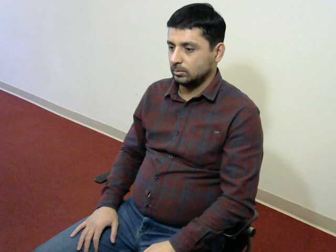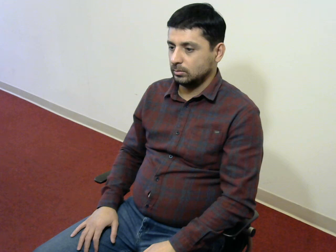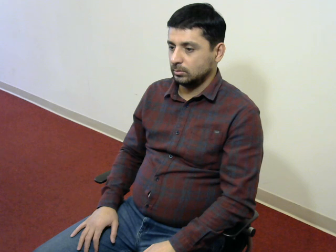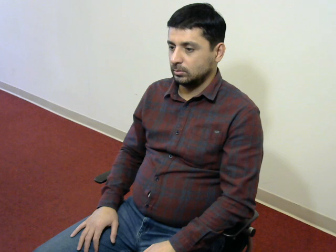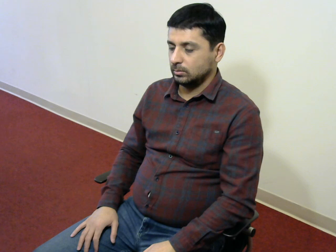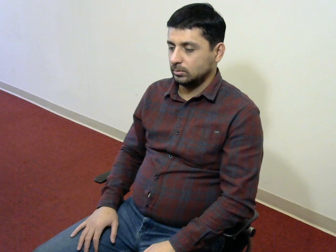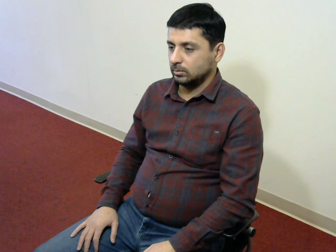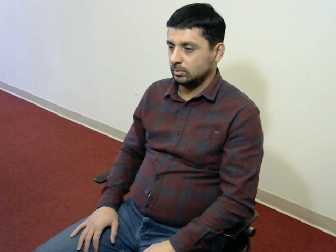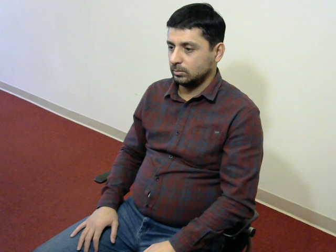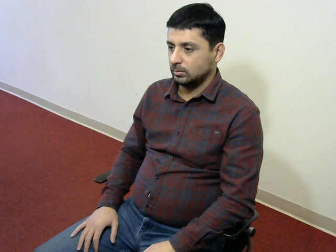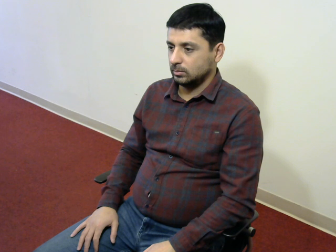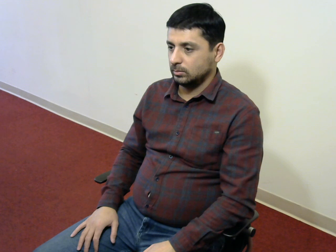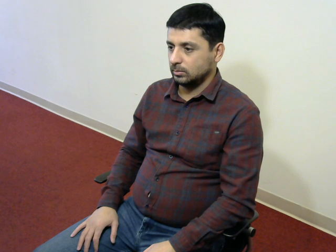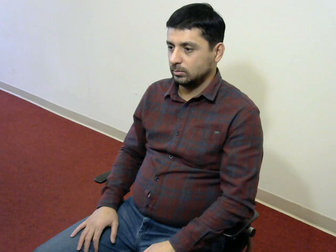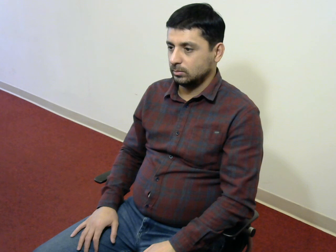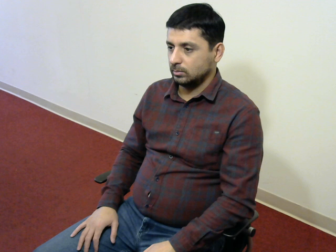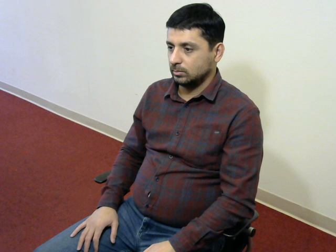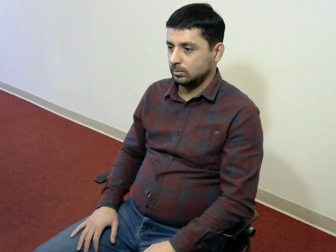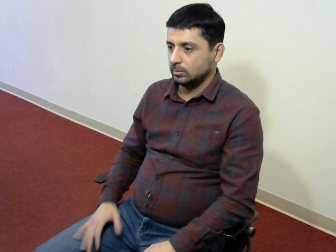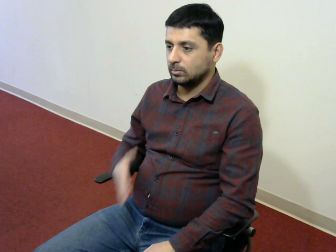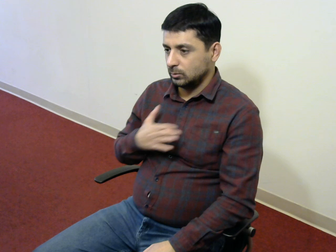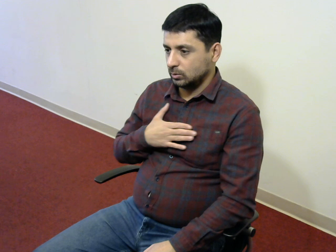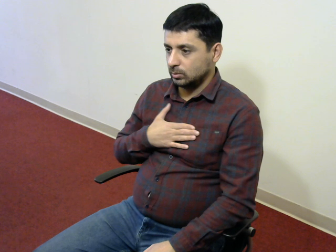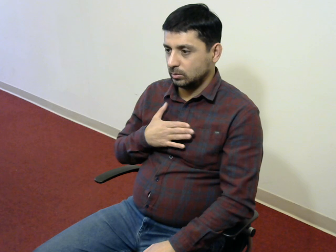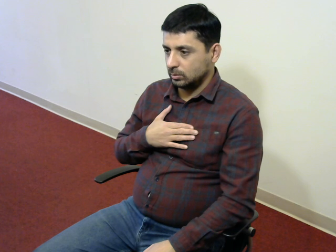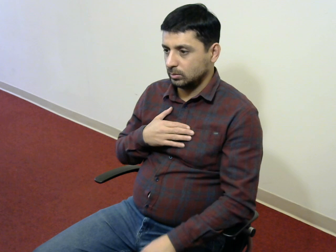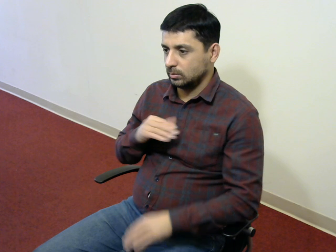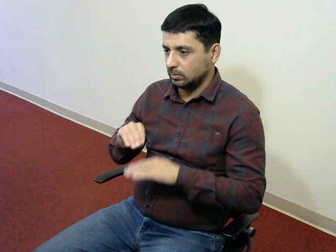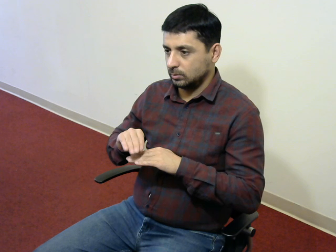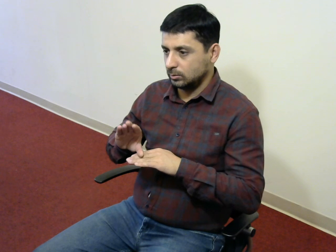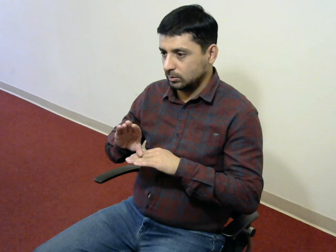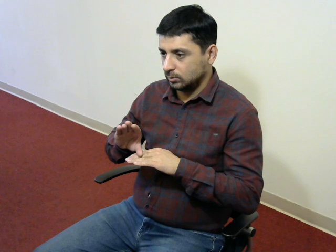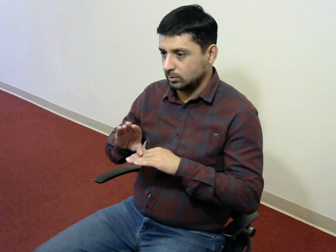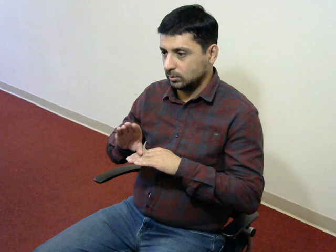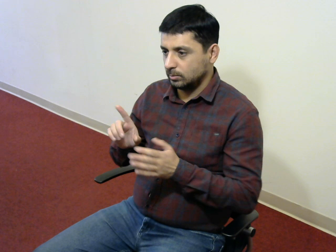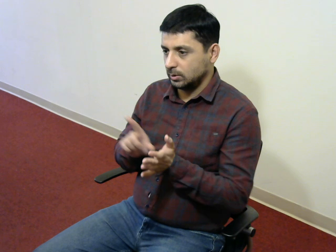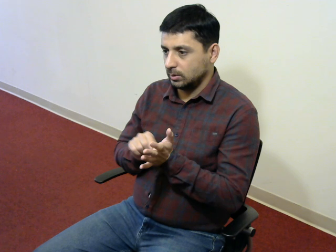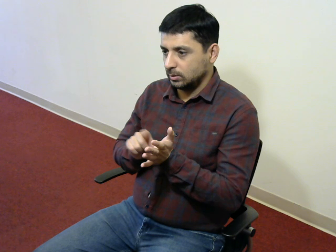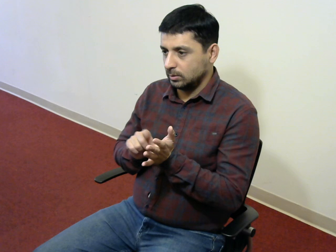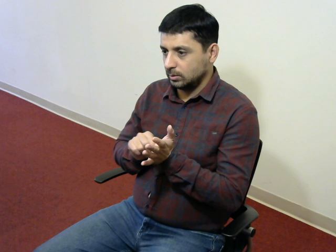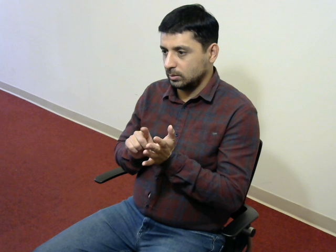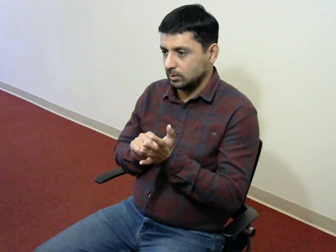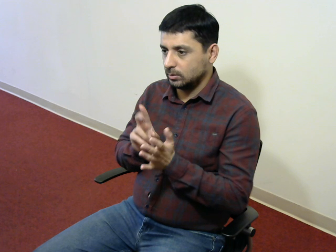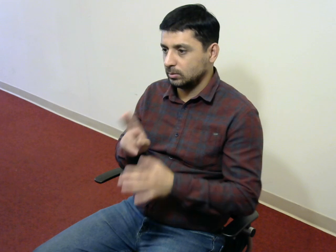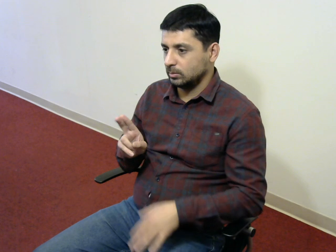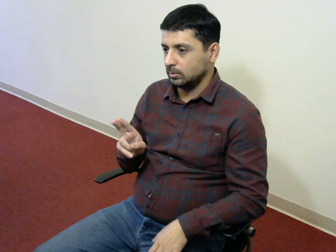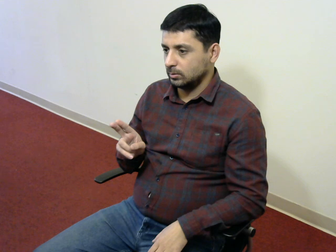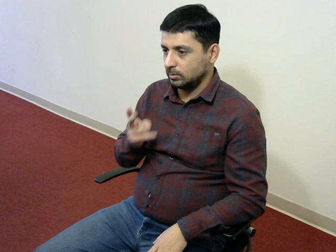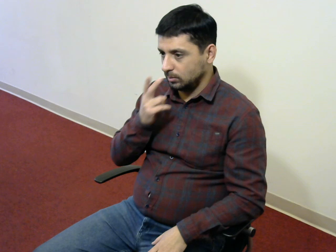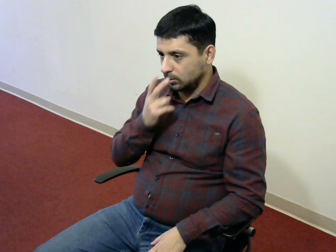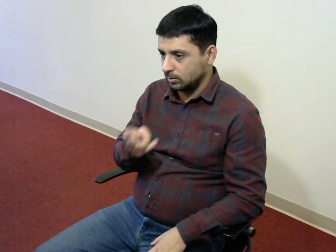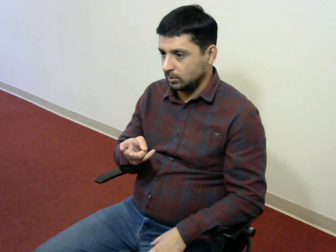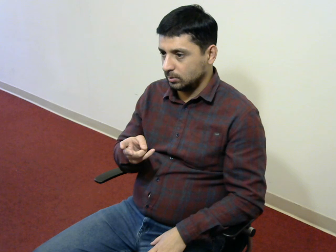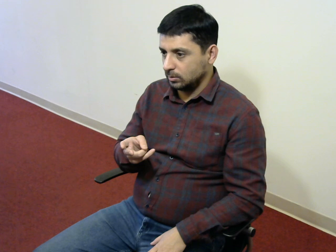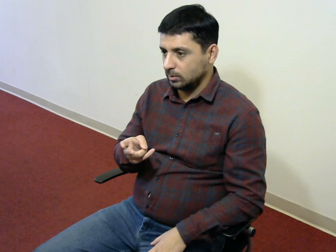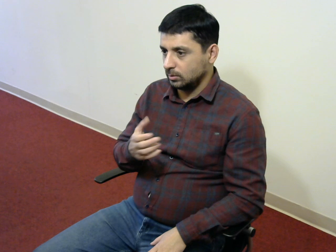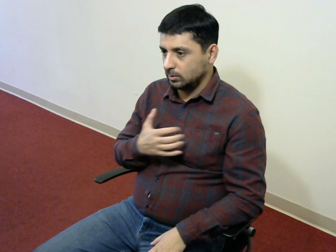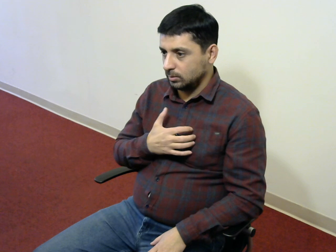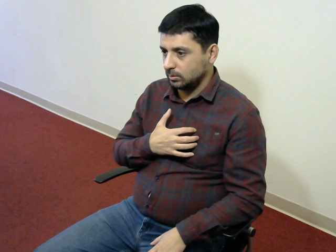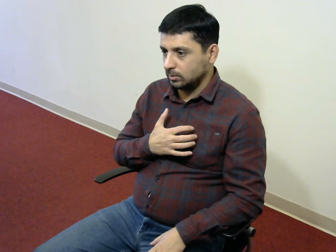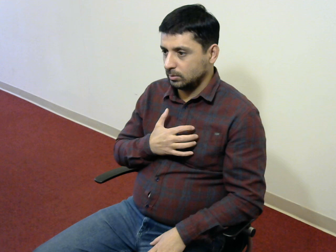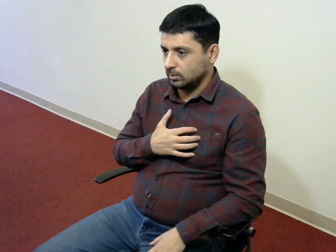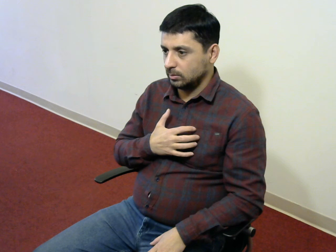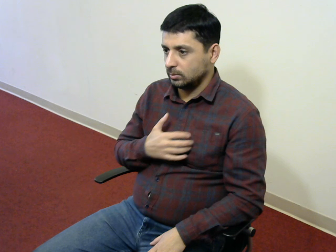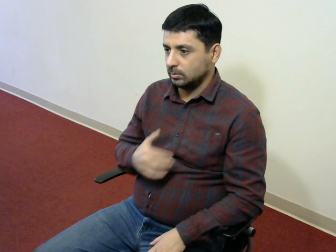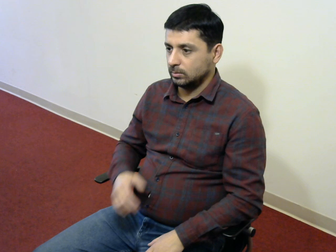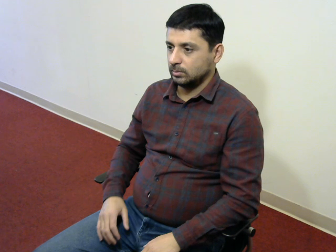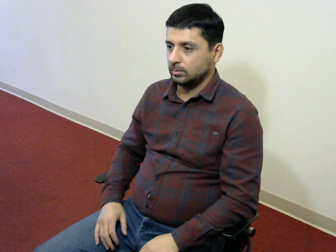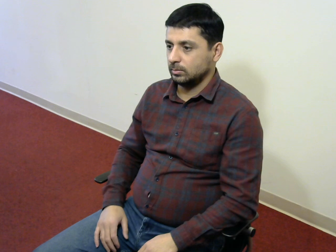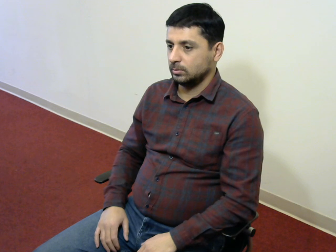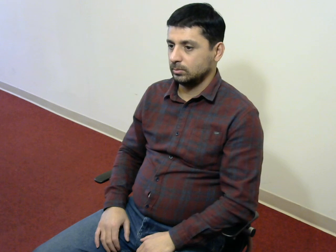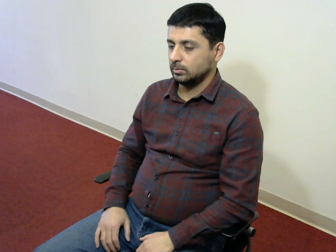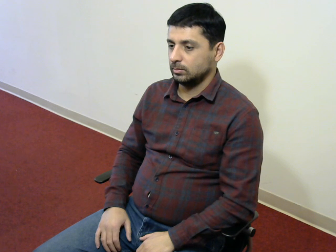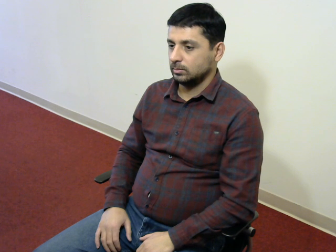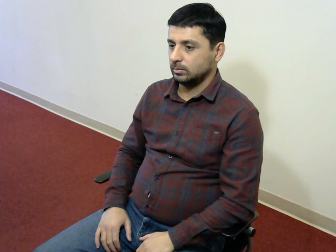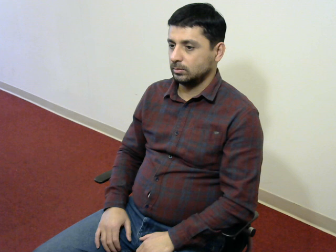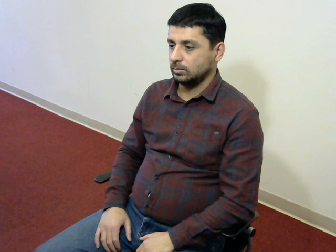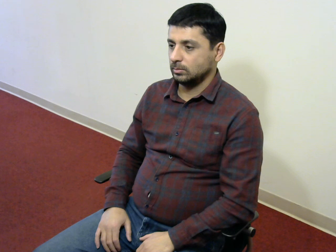Mən yığılmış pensiya kapitalıma baxmaq istəyirəm